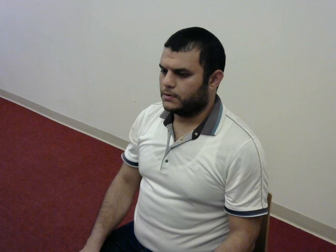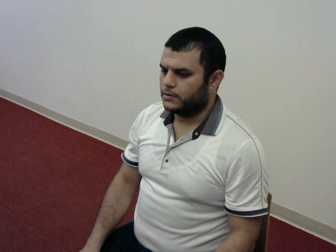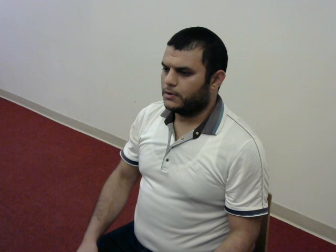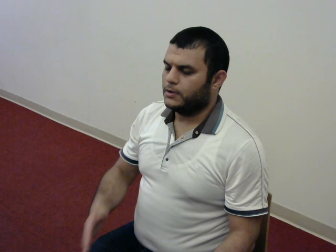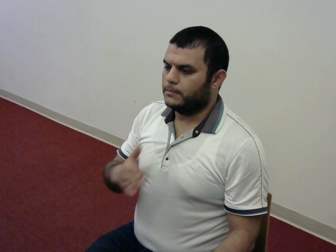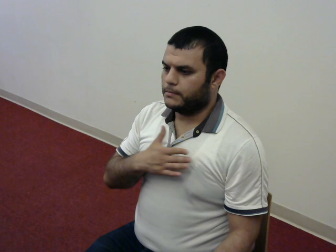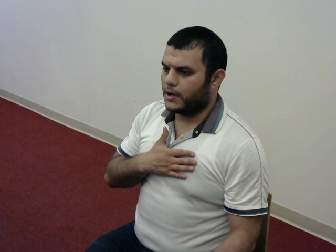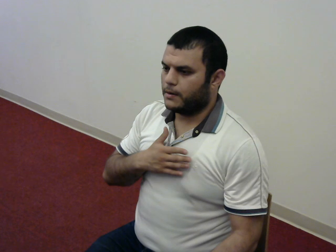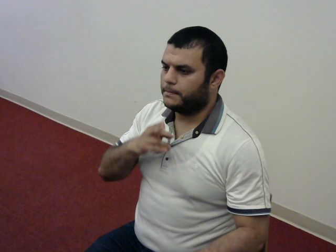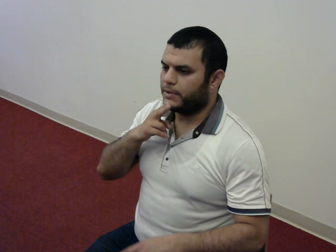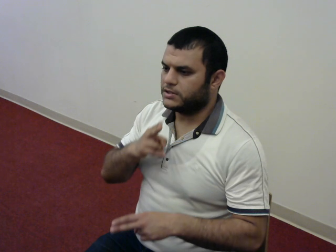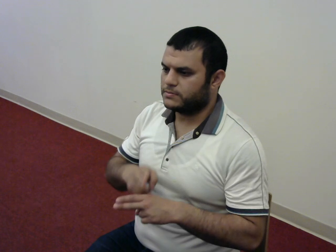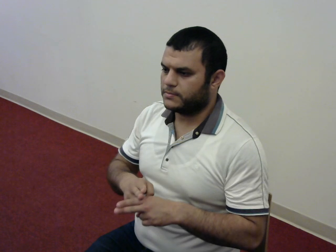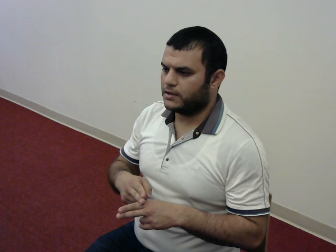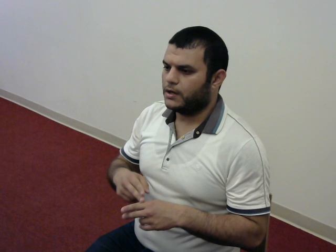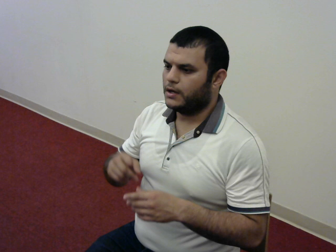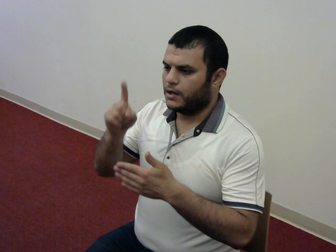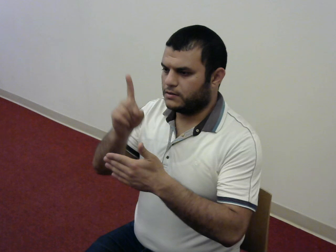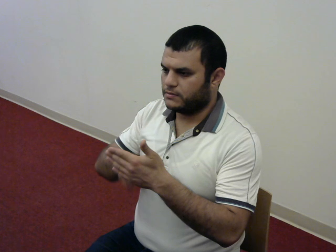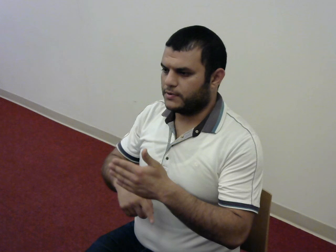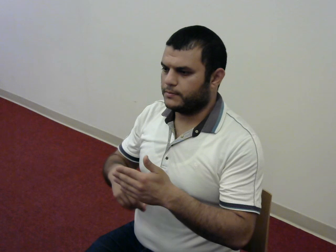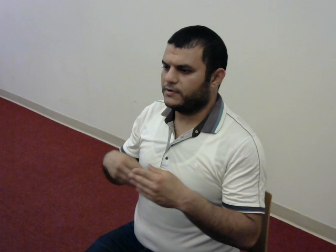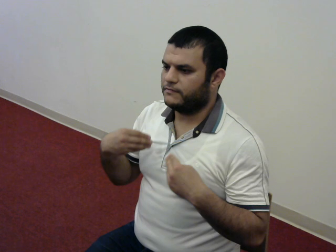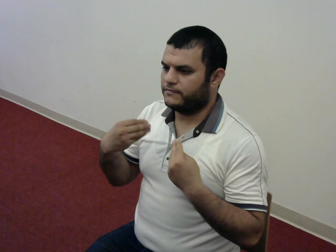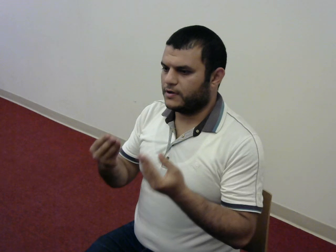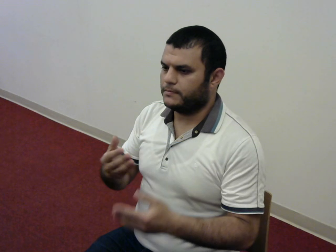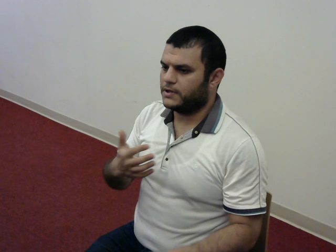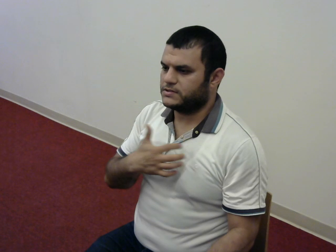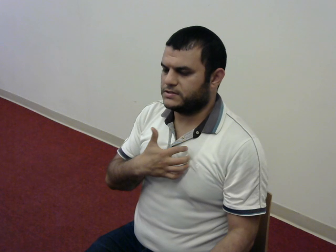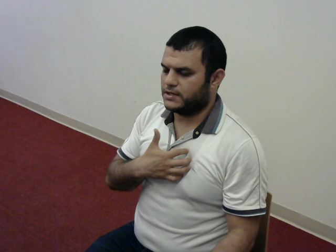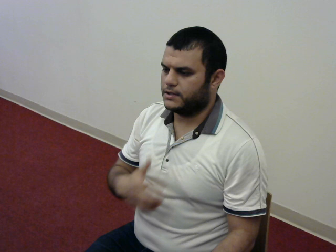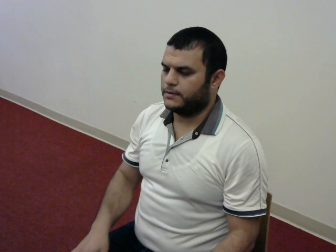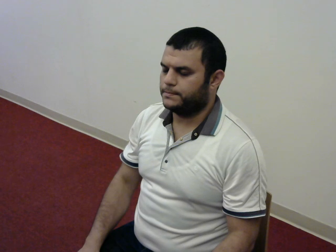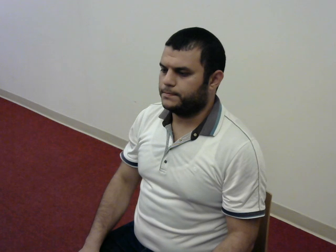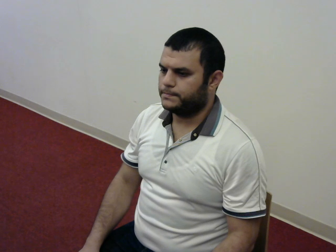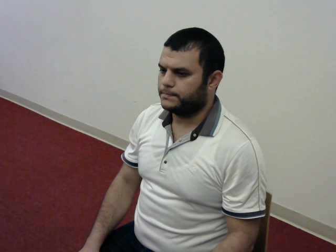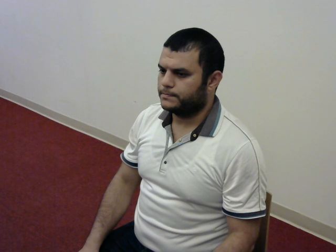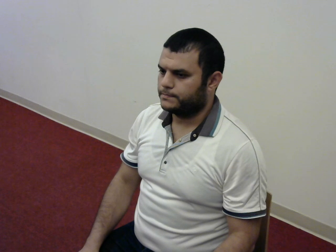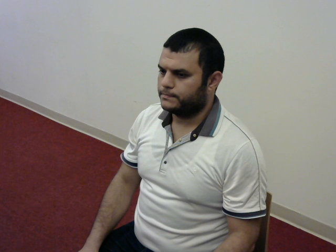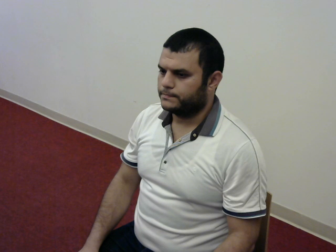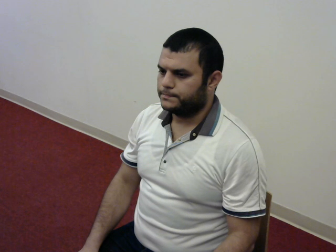Mən bacıma etibarnamə vermək istəyirəm